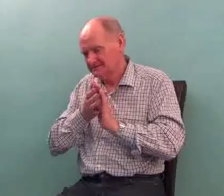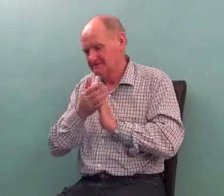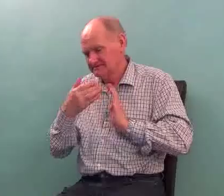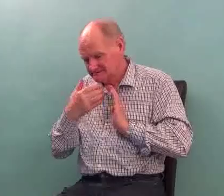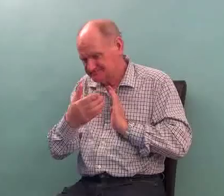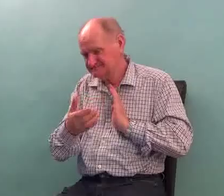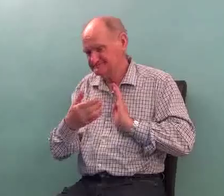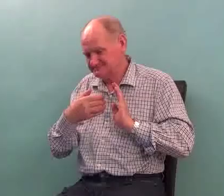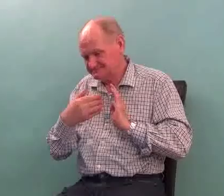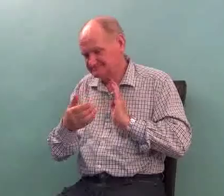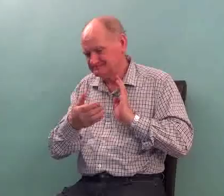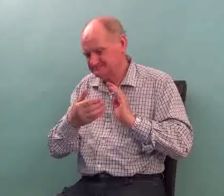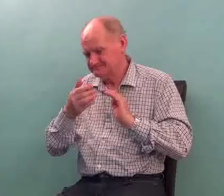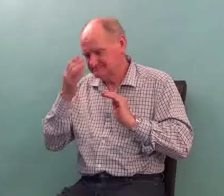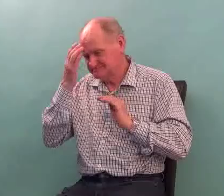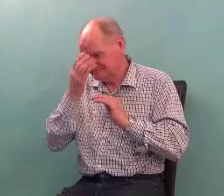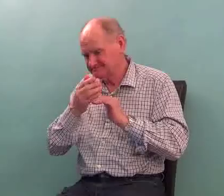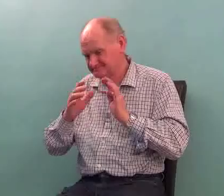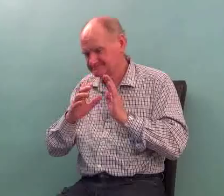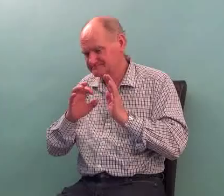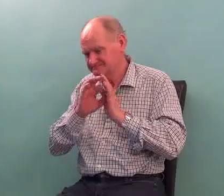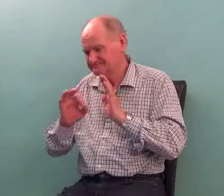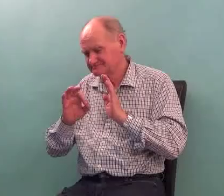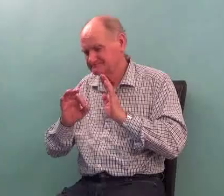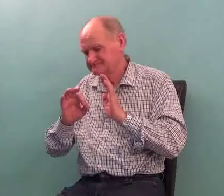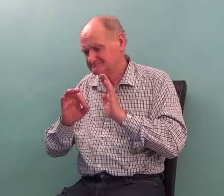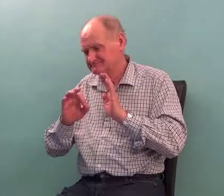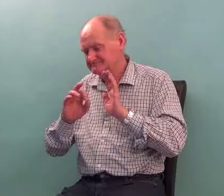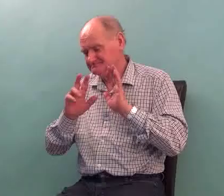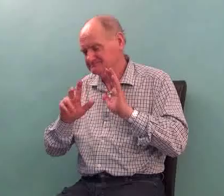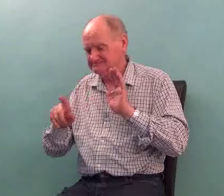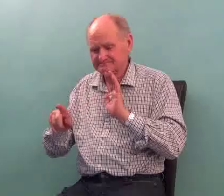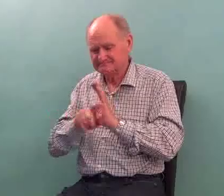Rozmawiamy wieczorem od ósmej do...